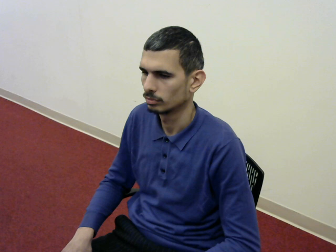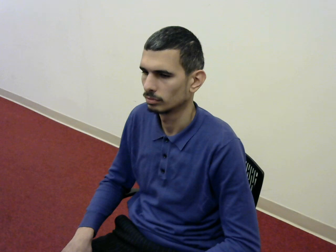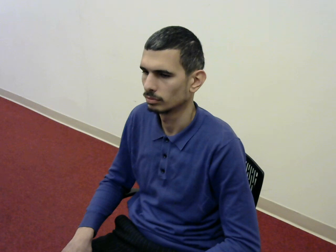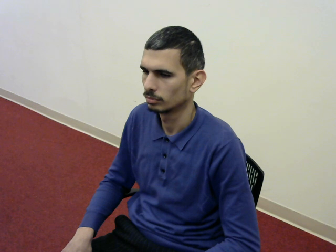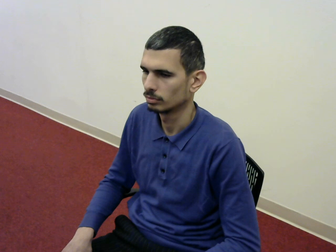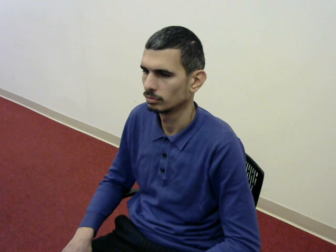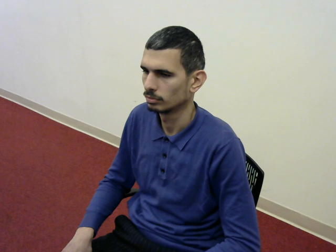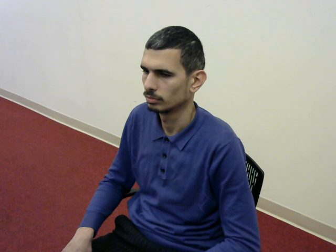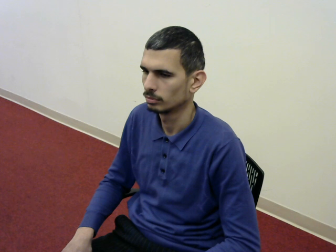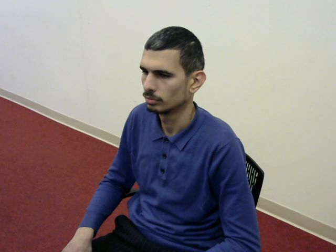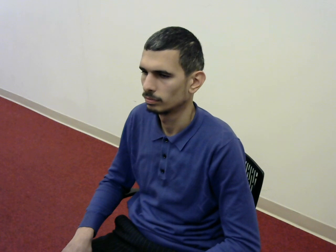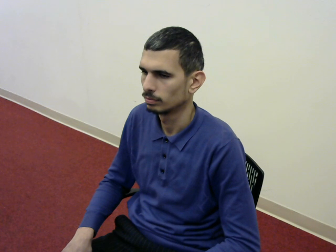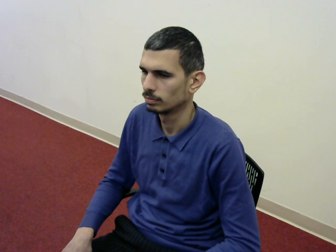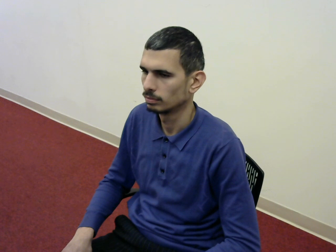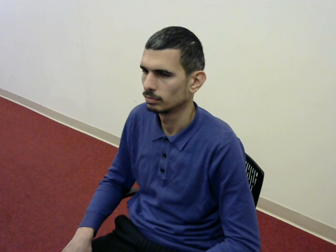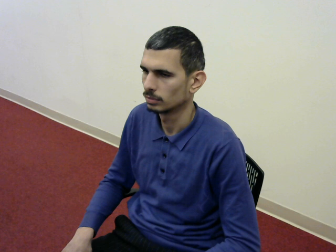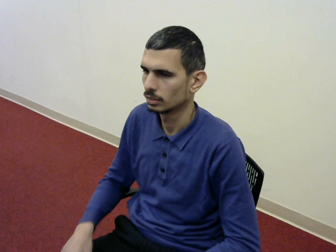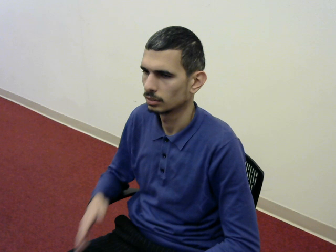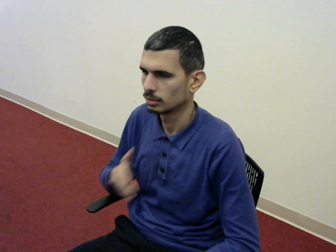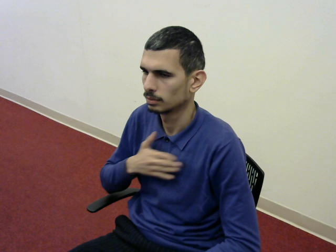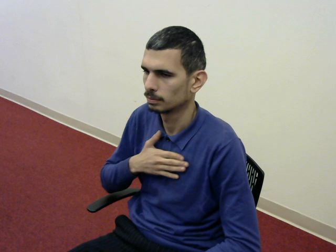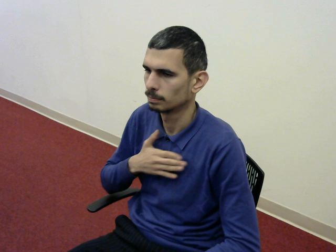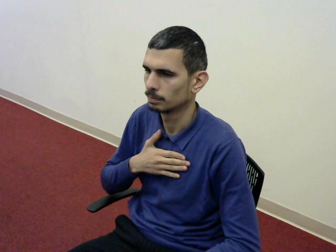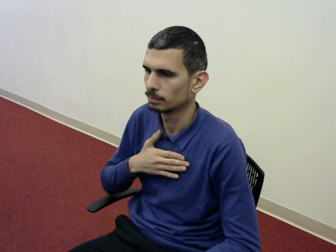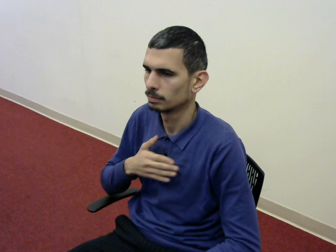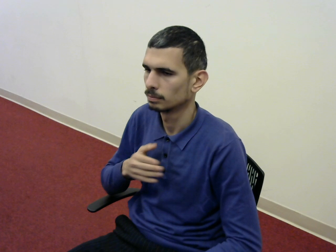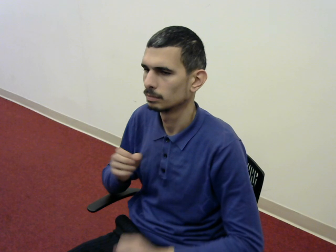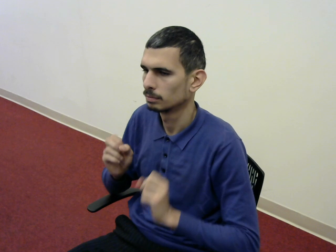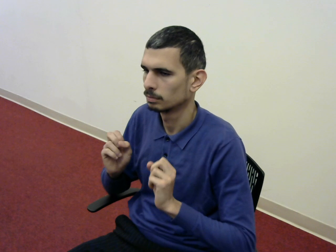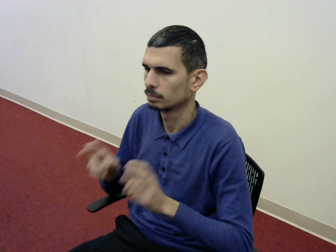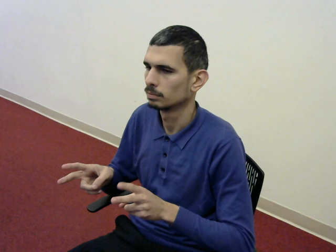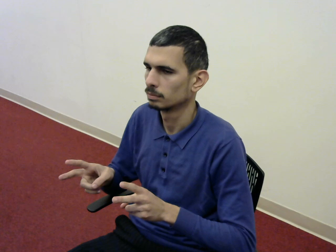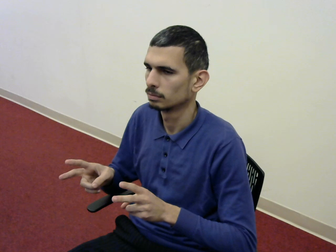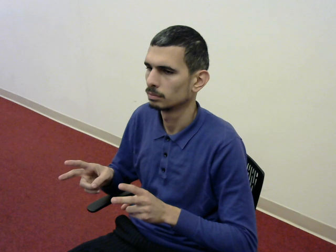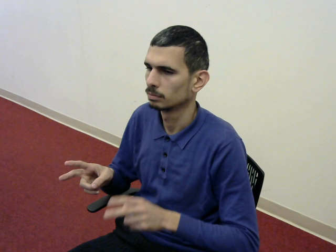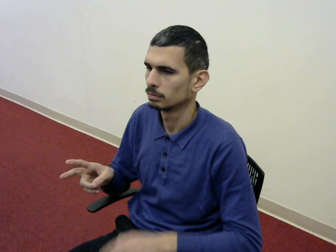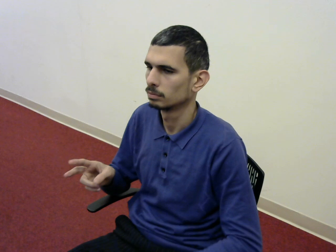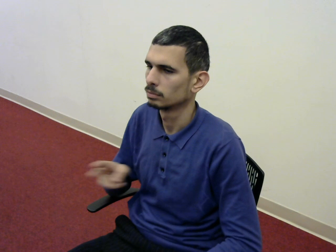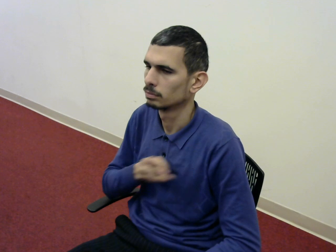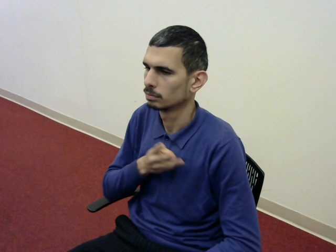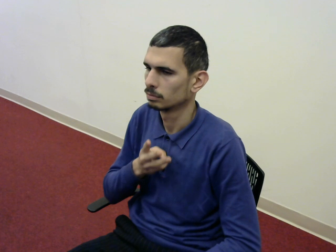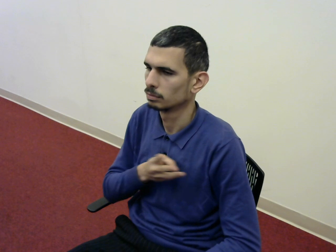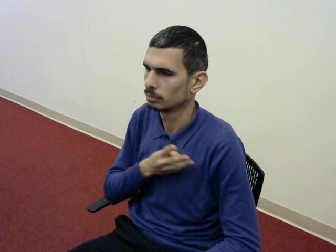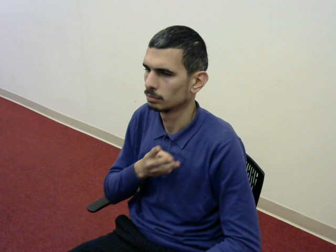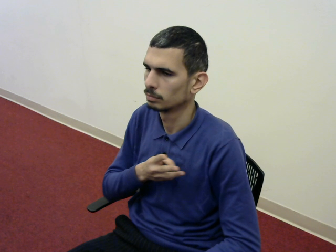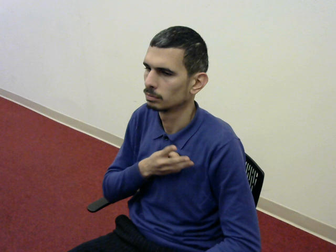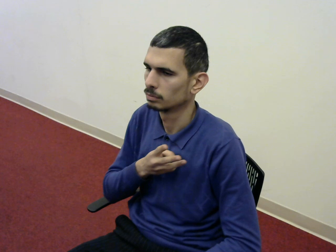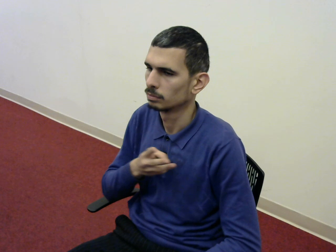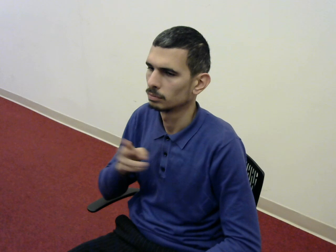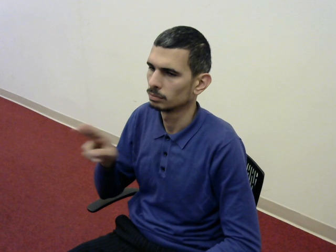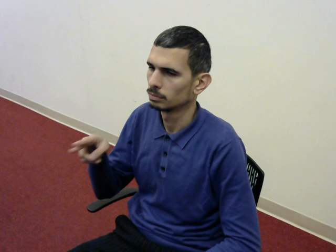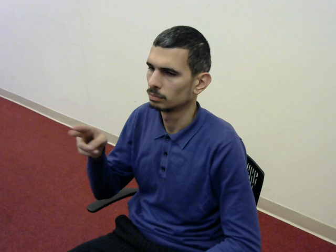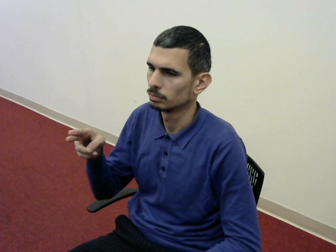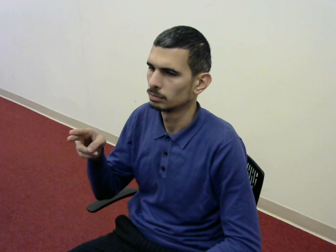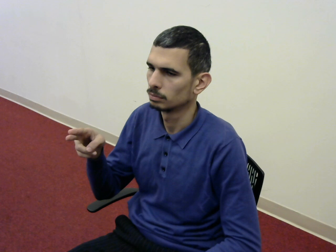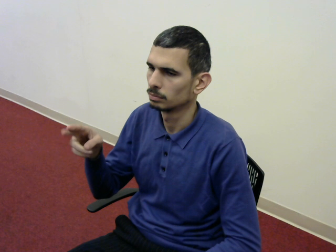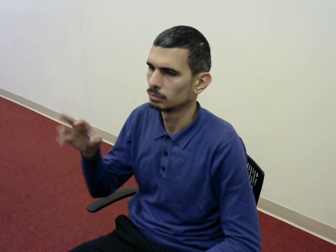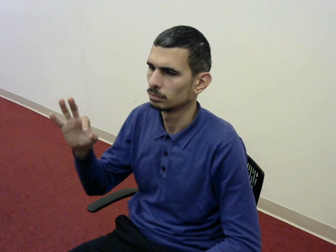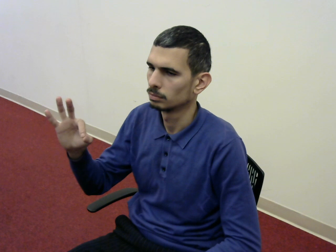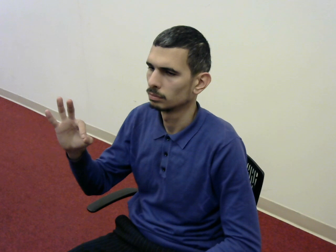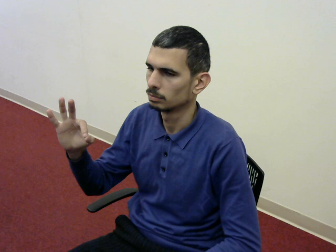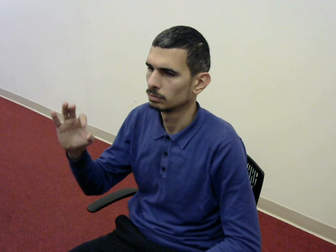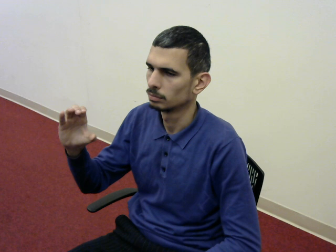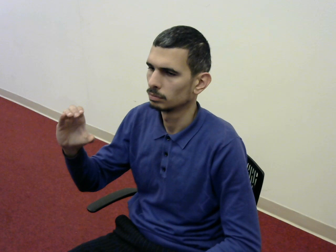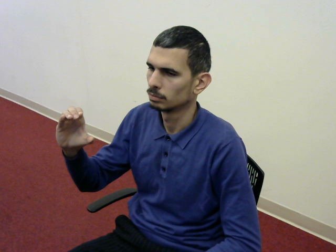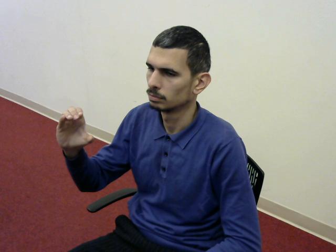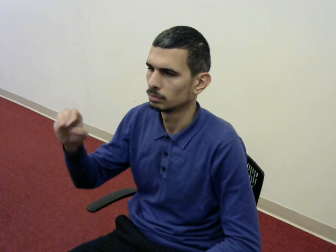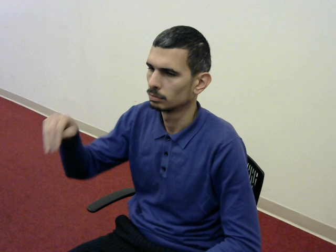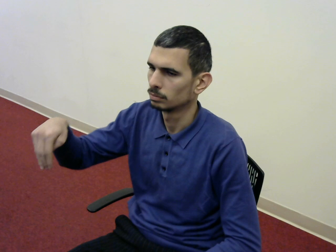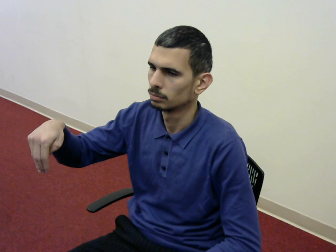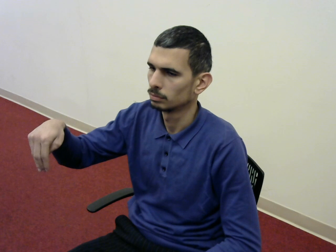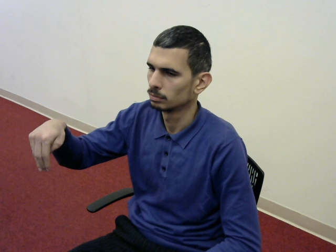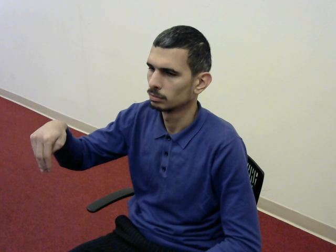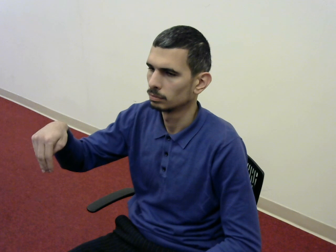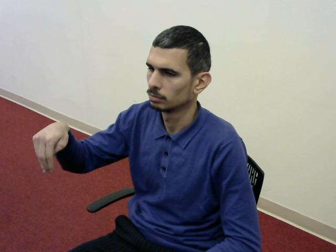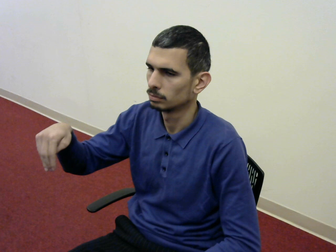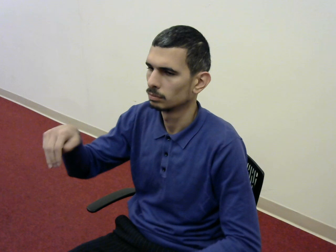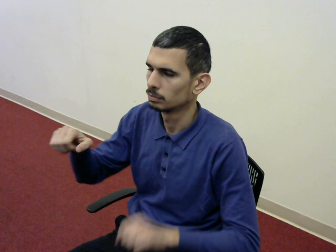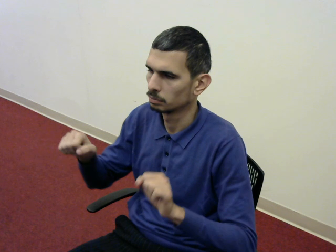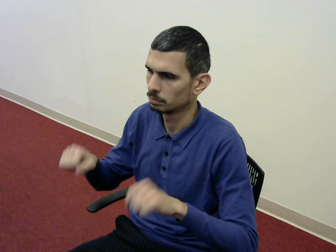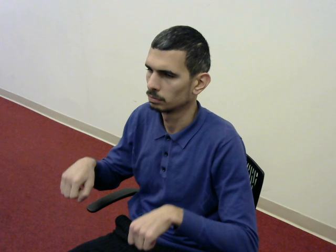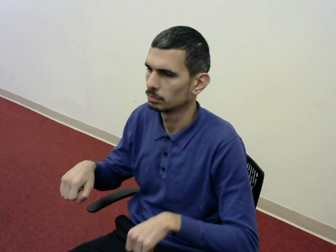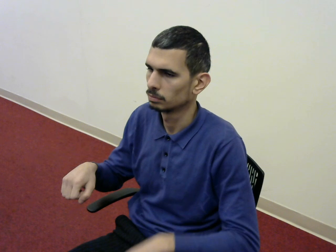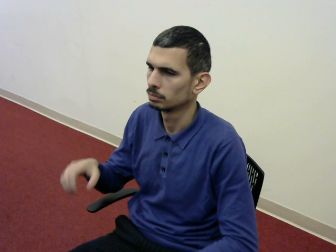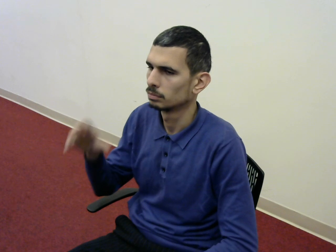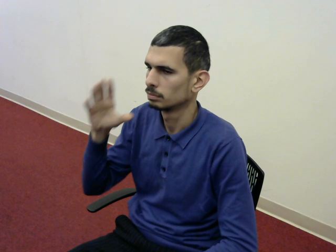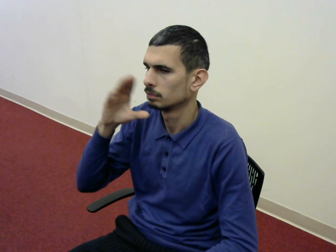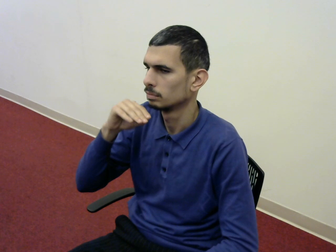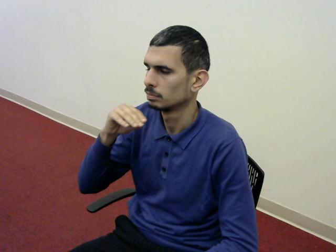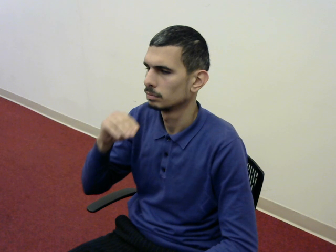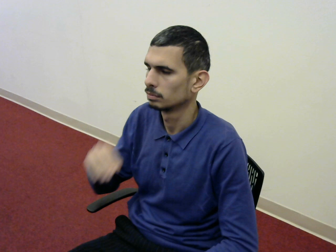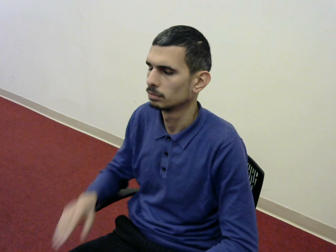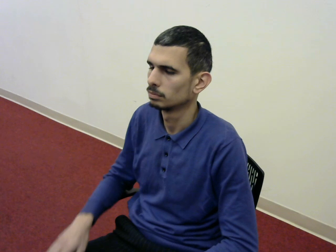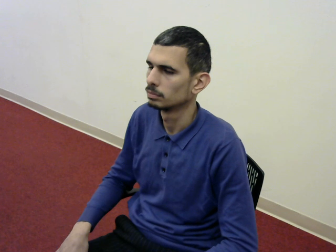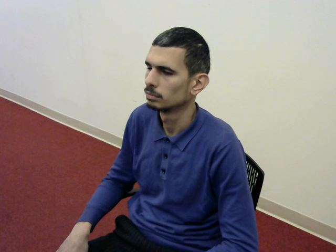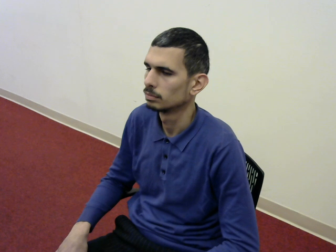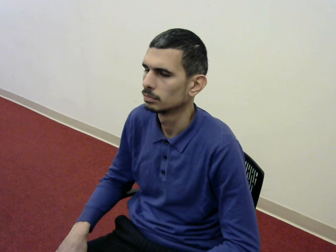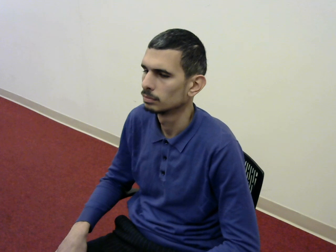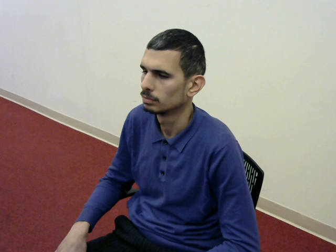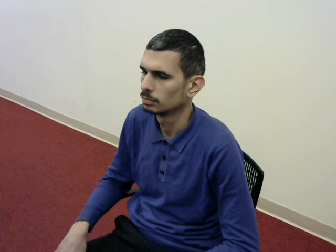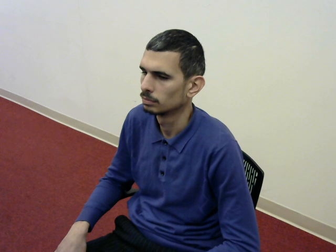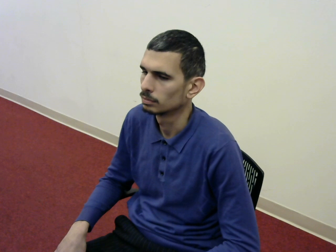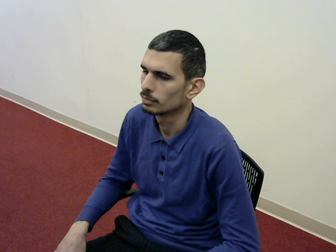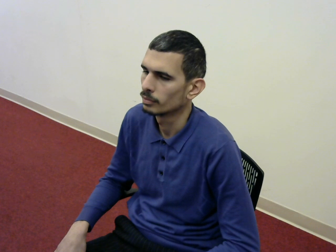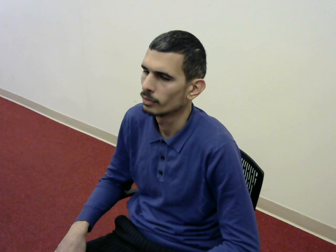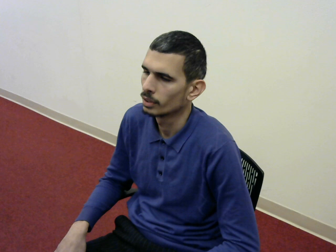Mən necə könüllü DOST ola bilərəm?